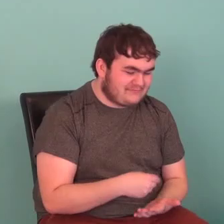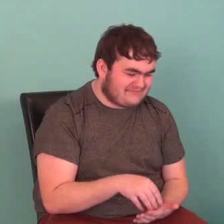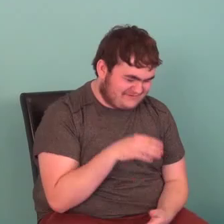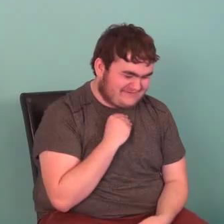Mogę.